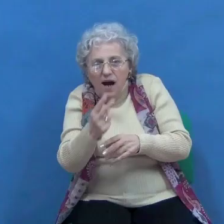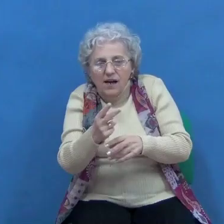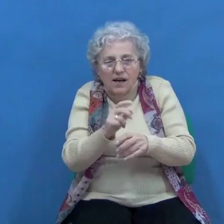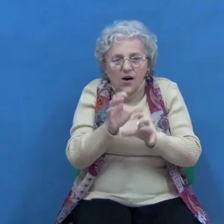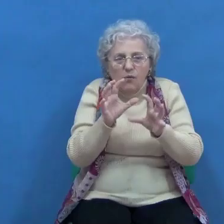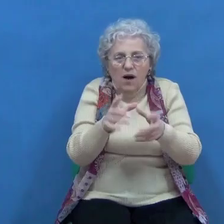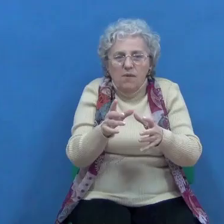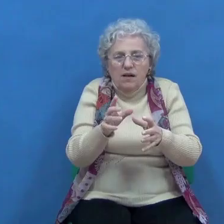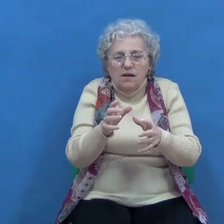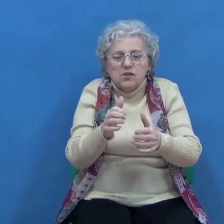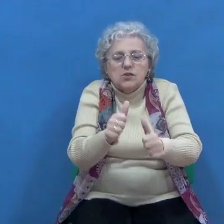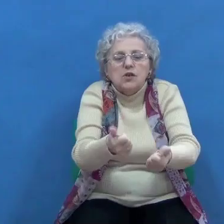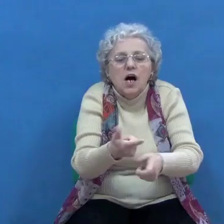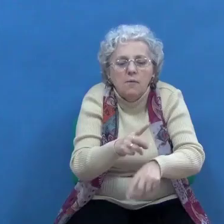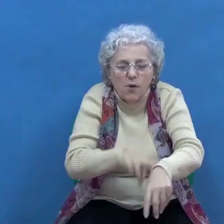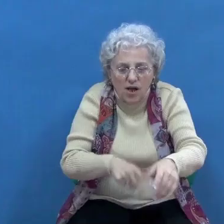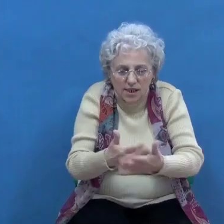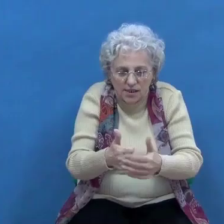Policjant go złapał i zapytał co się stało, dlaczego tu stoi.